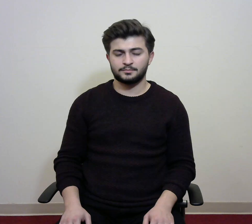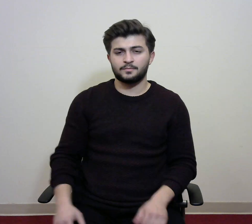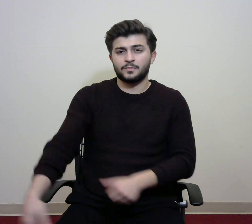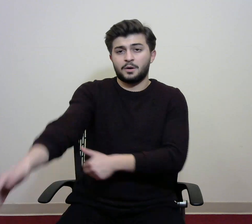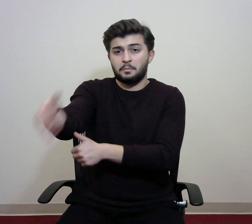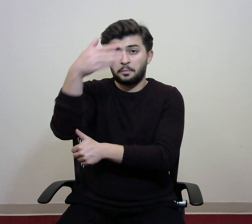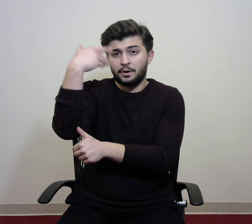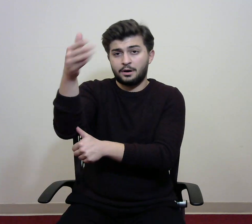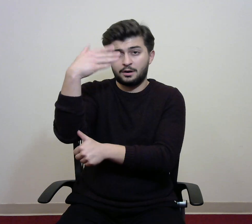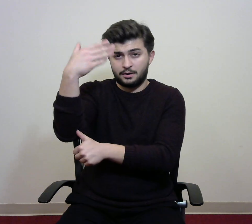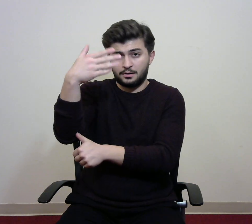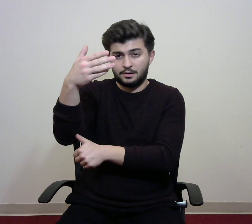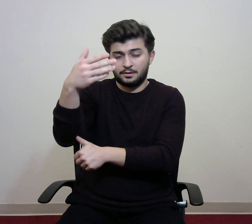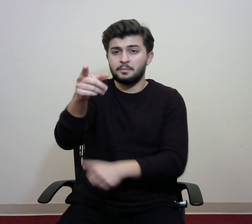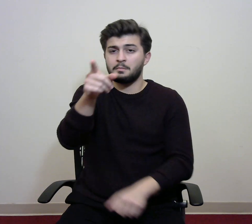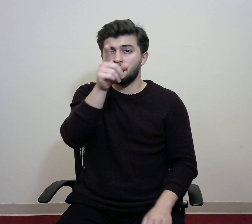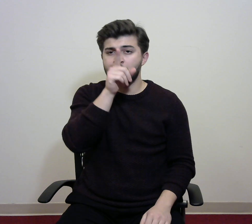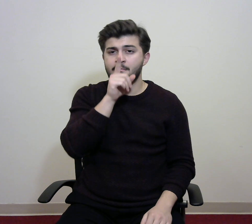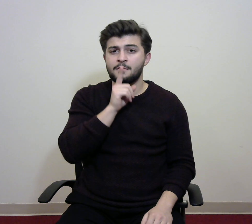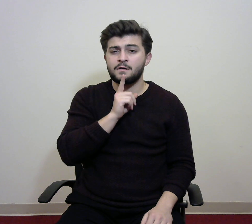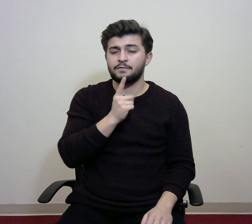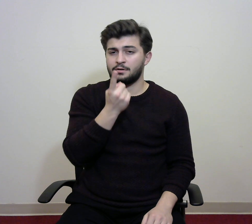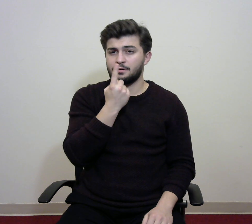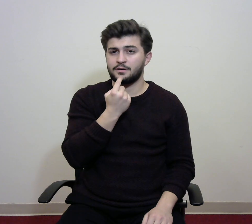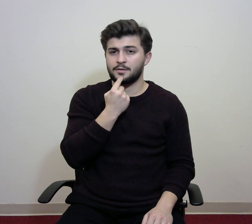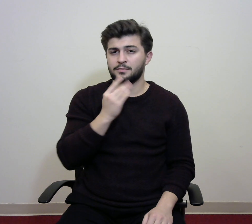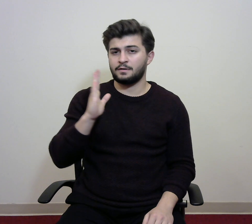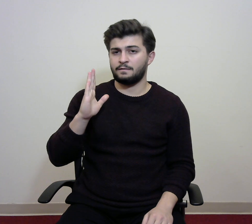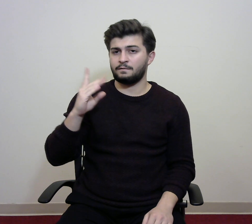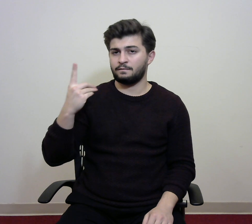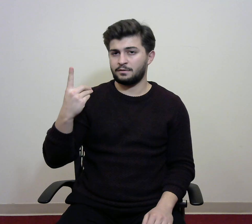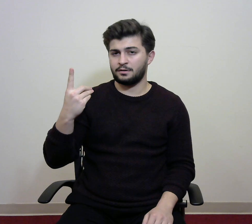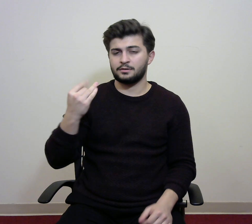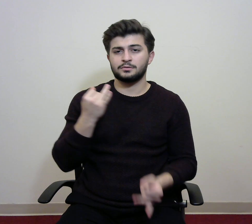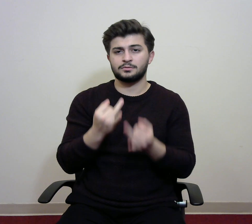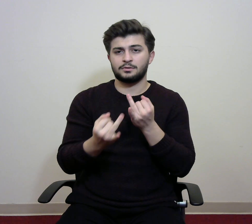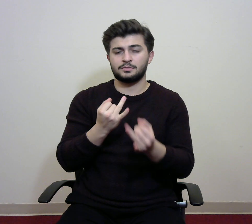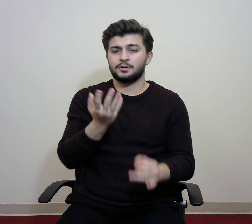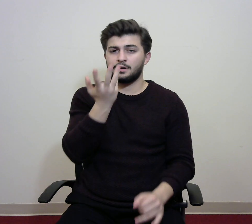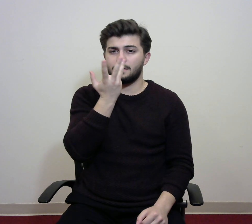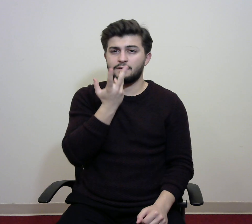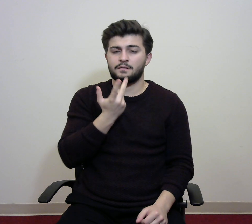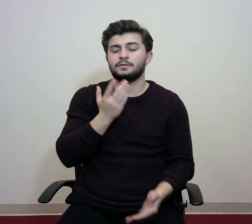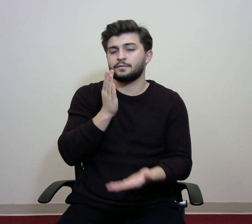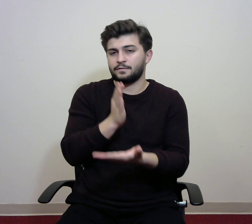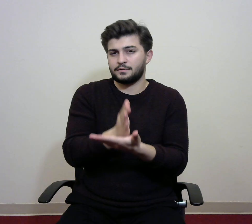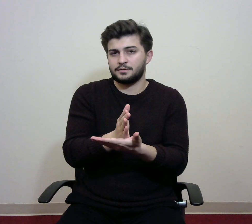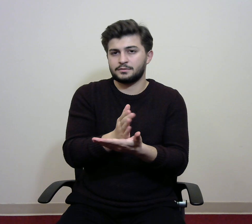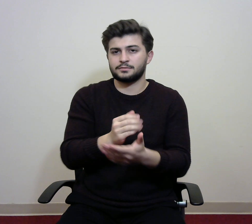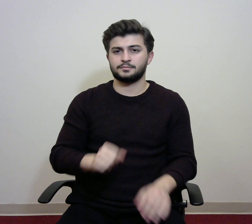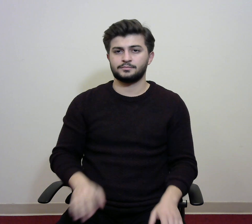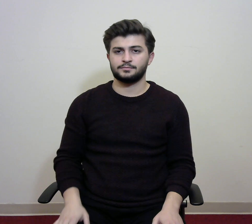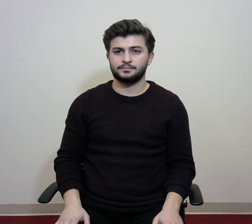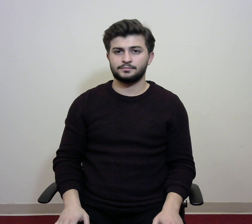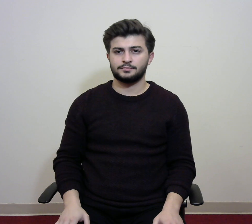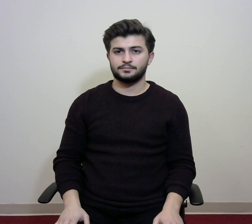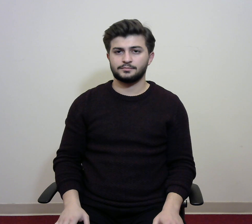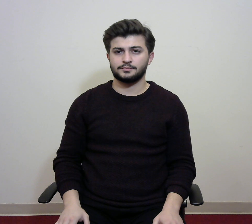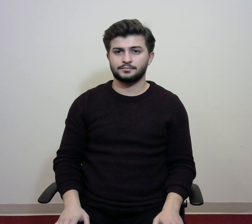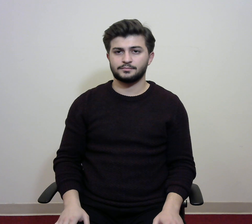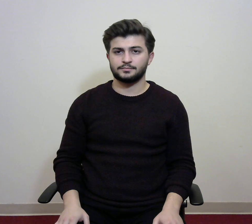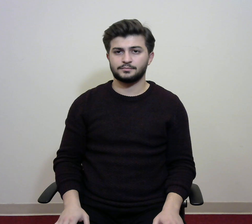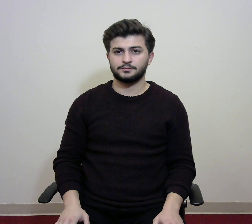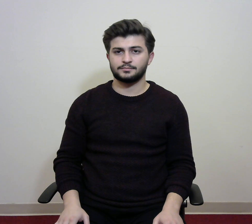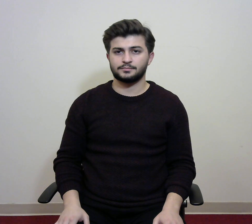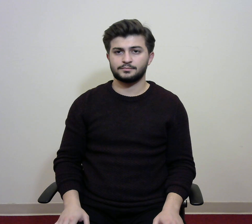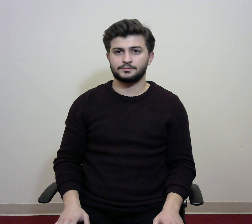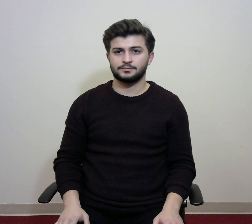Bayrağımızda mavi, qırmızı və yaşıl rənglər var